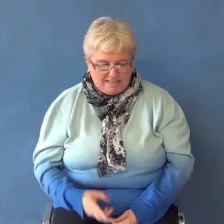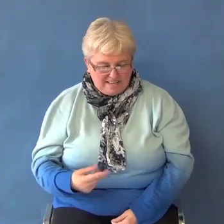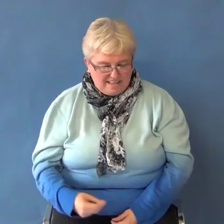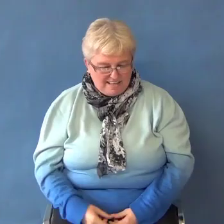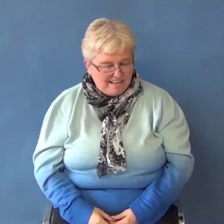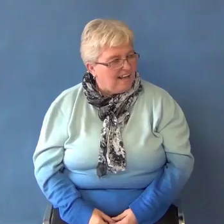Nie.